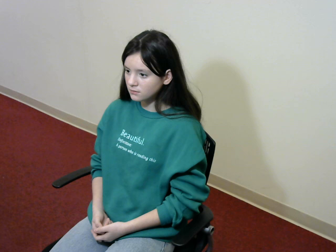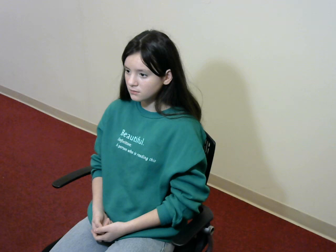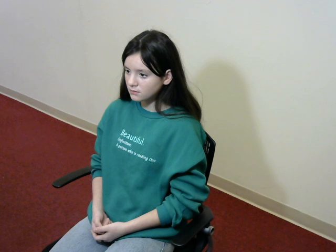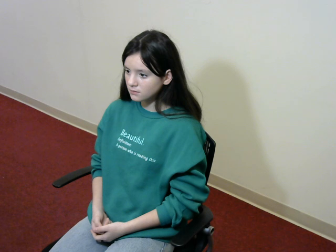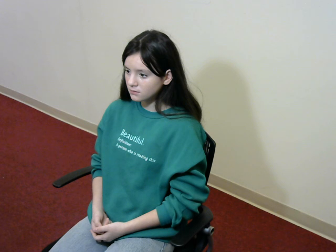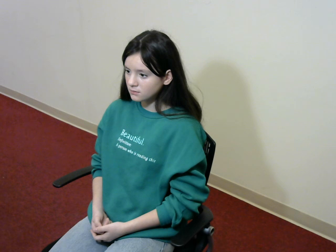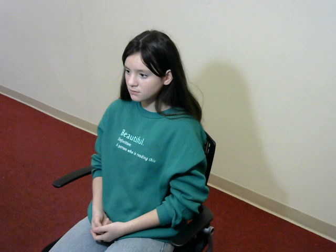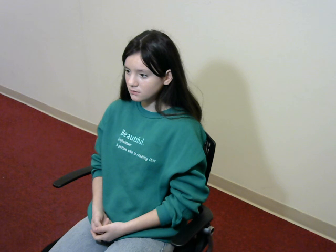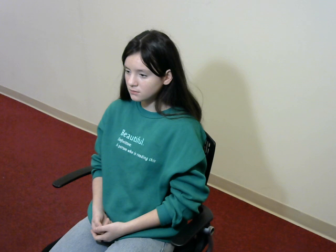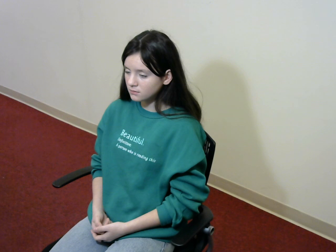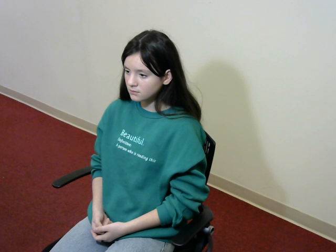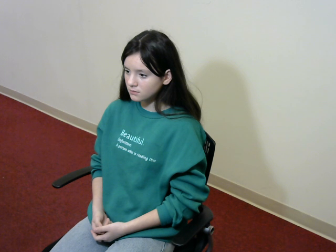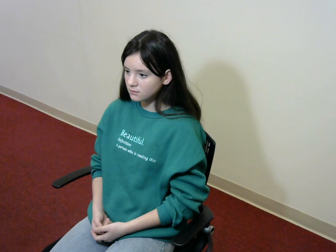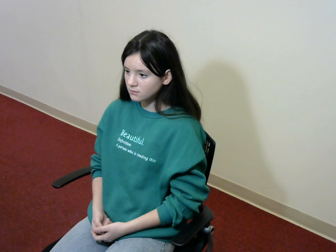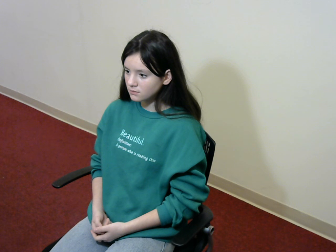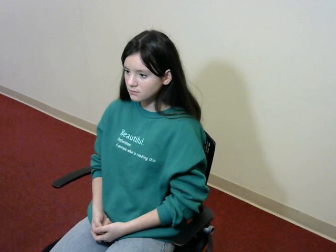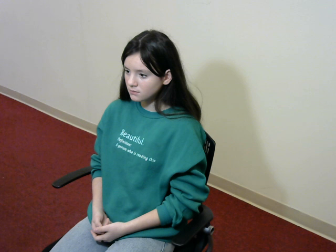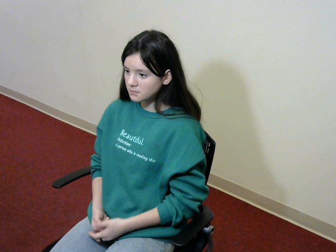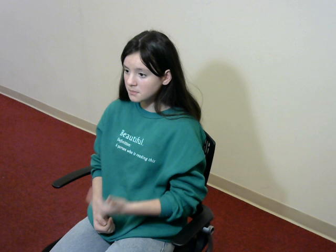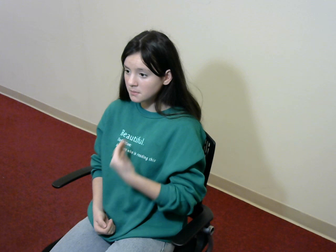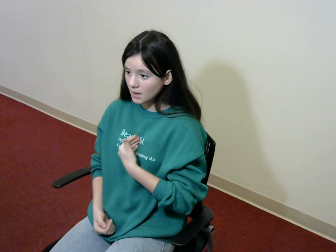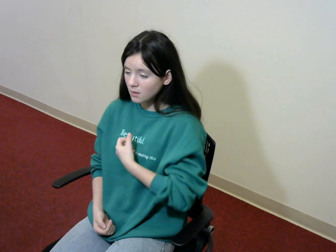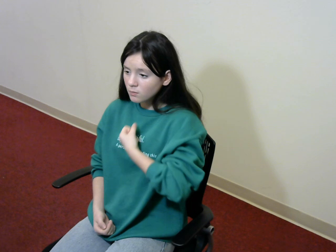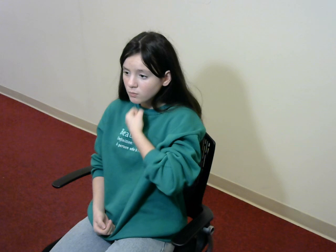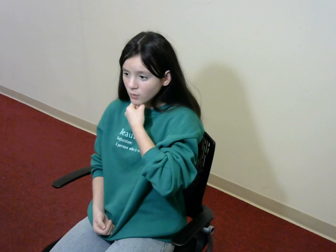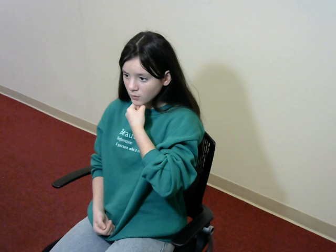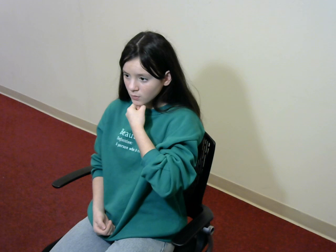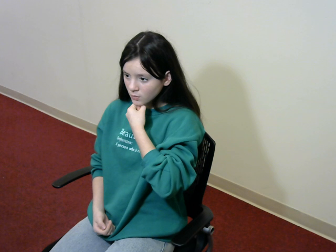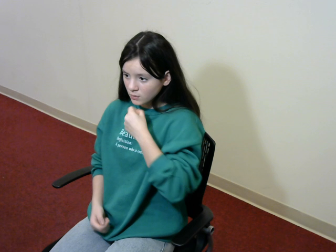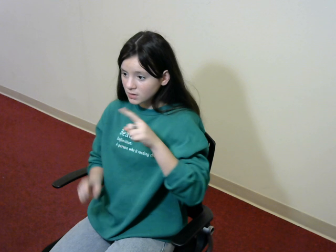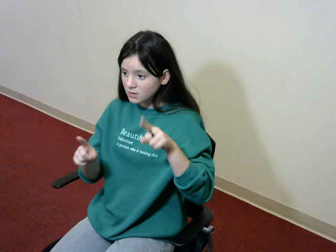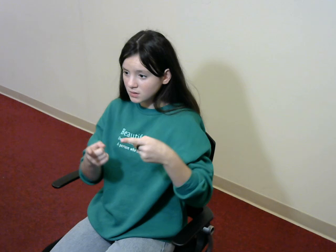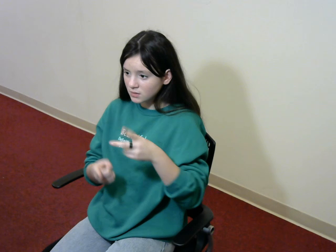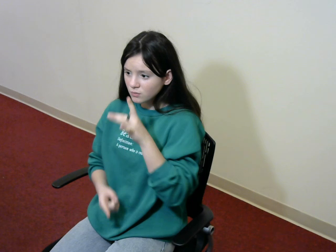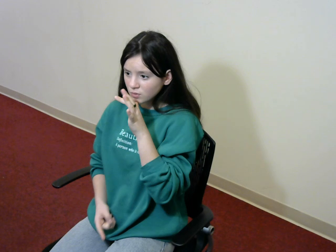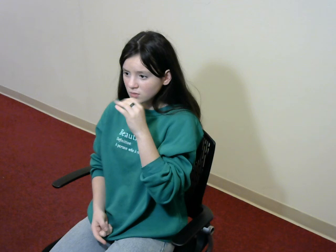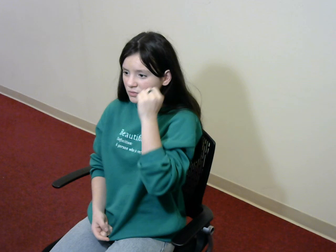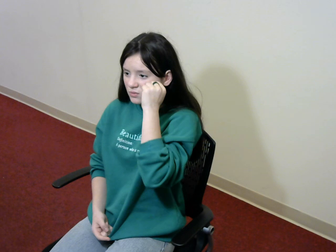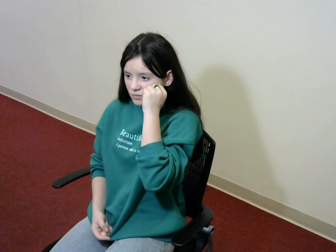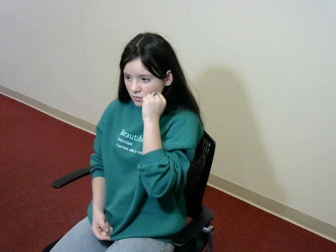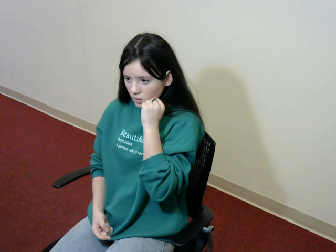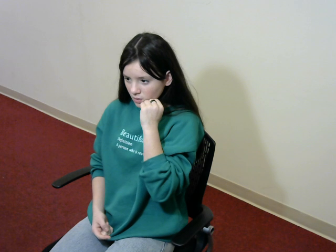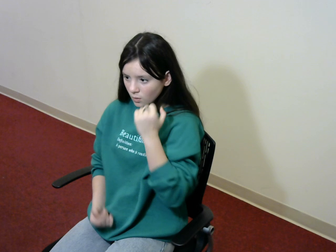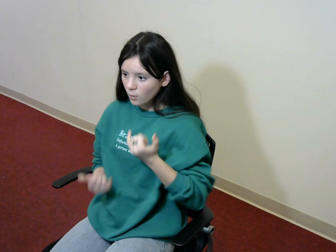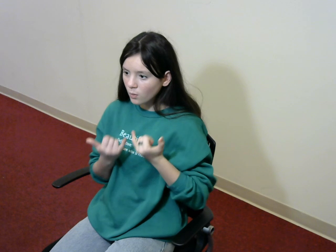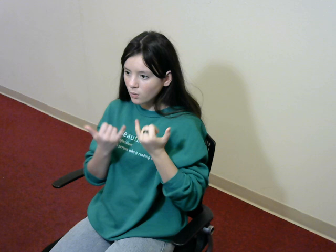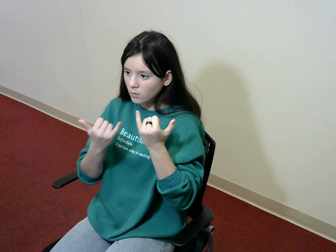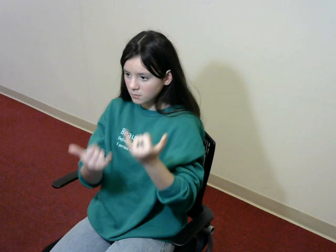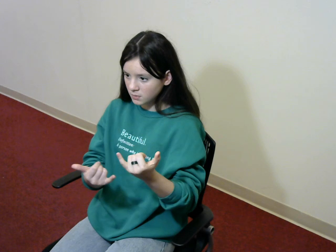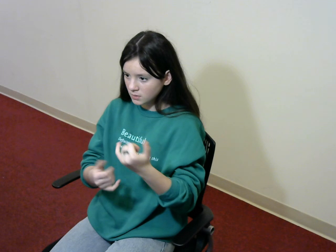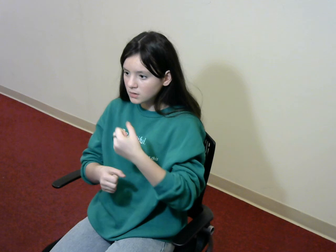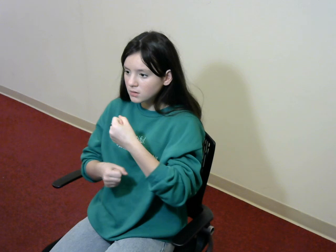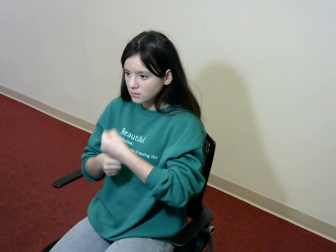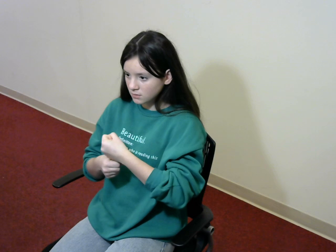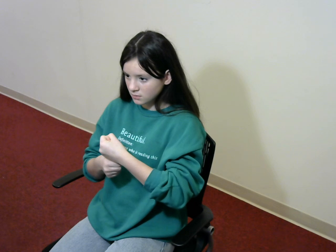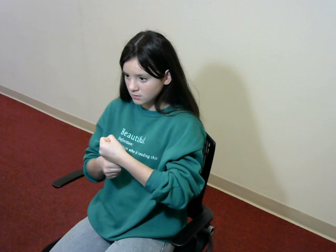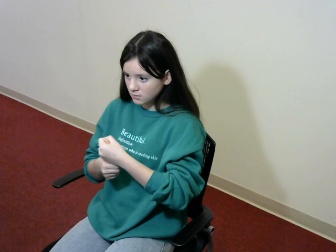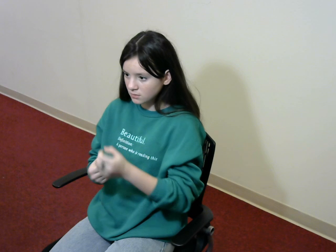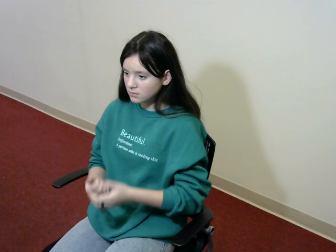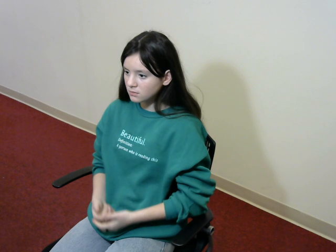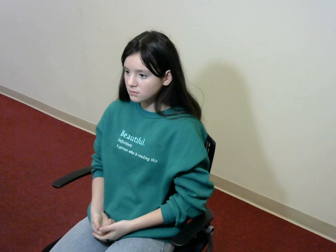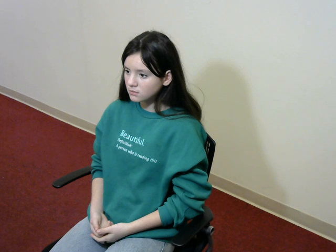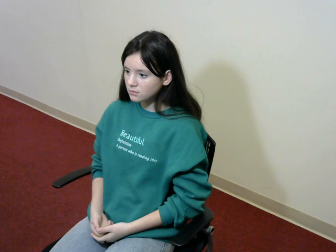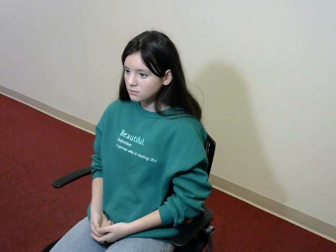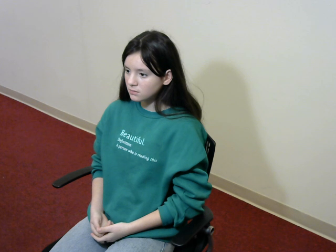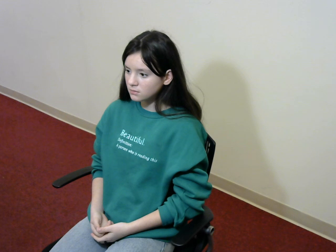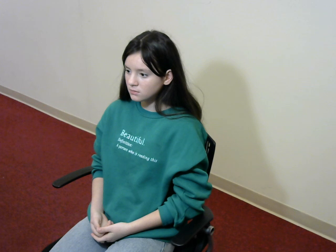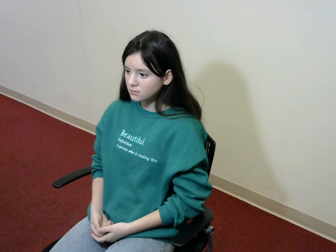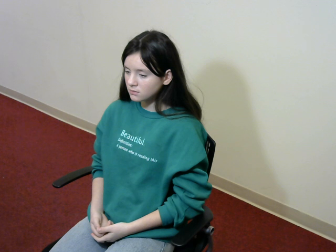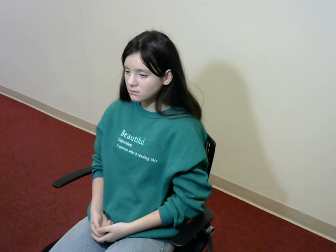Mən böyüklərə (yaşlılara) hörmət edirəm